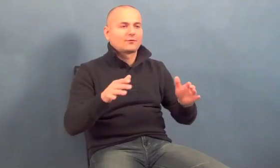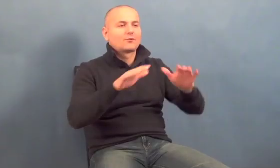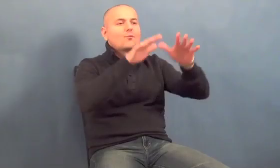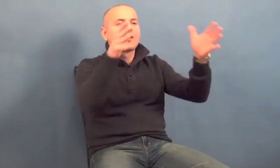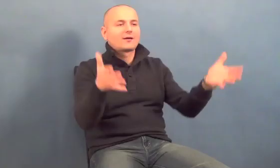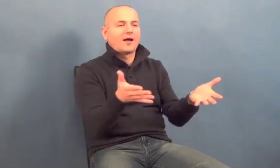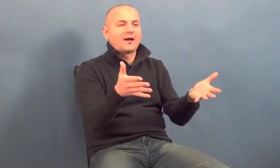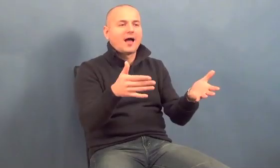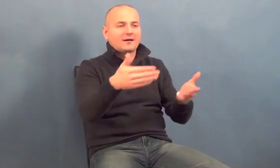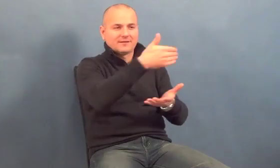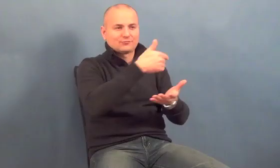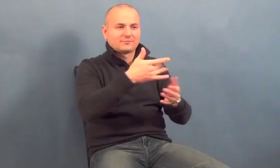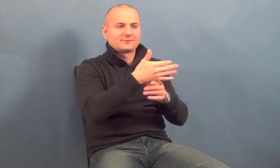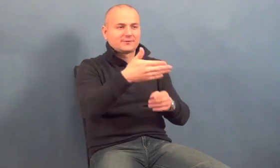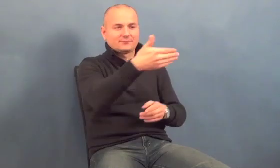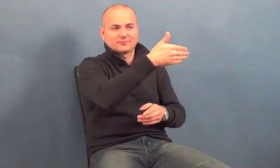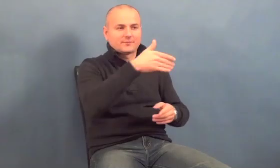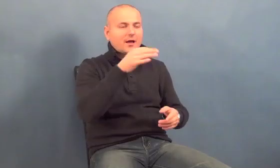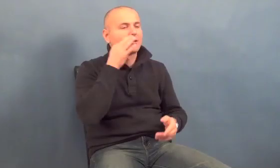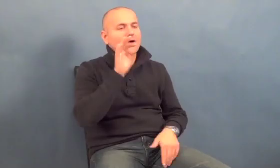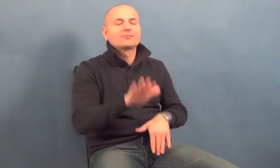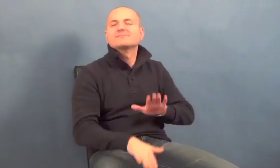W pokoju jest akwarium kula, w której pływa ryba.